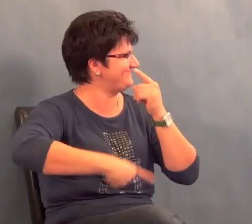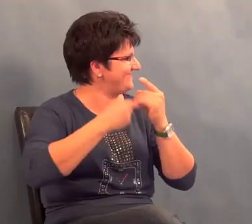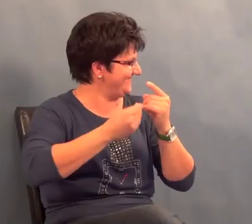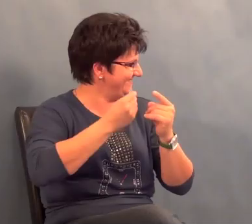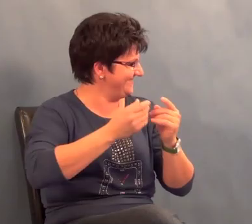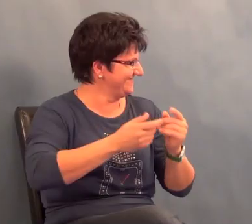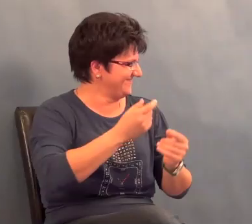Jeszcze raz powtórzyć.